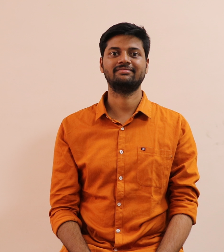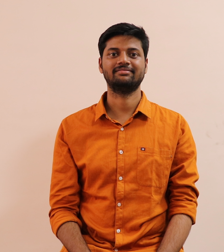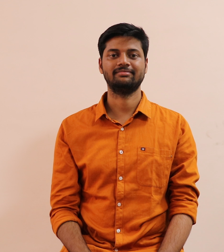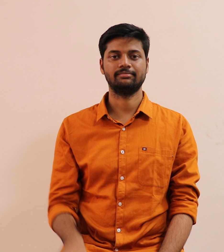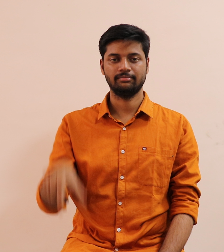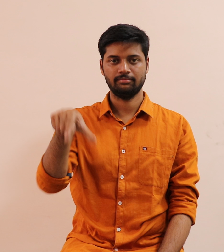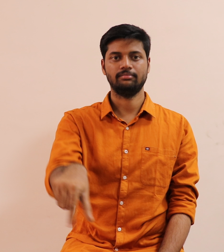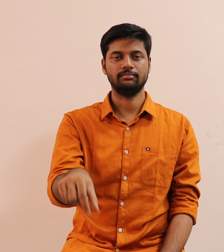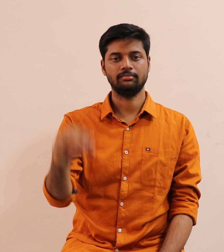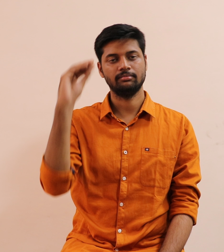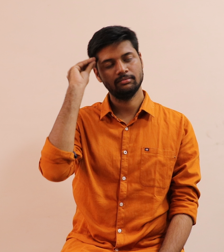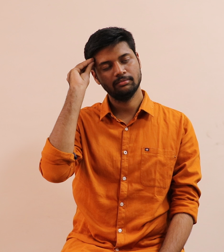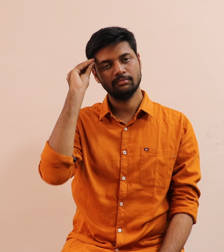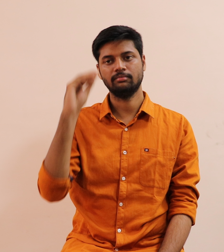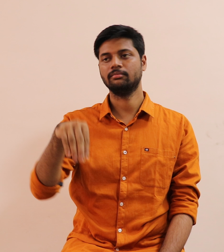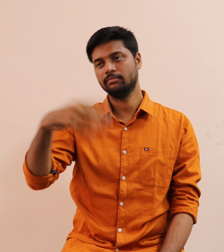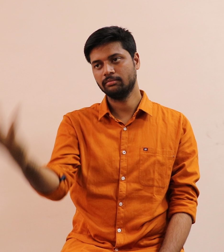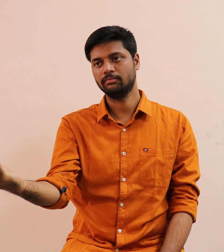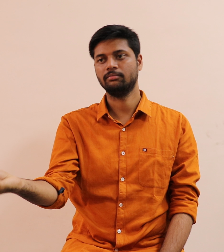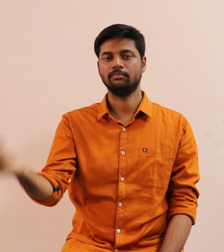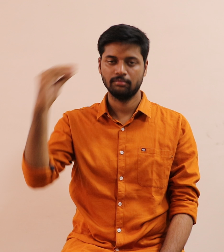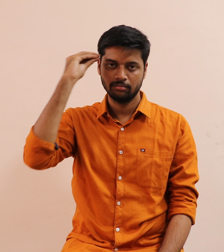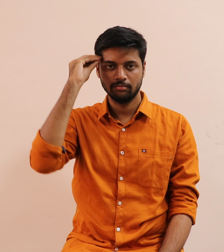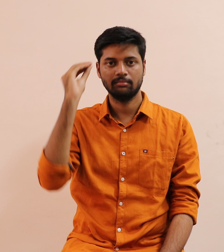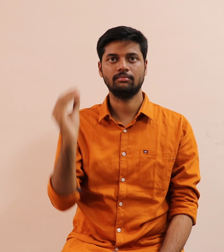i somehow got to know about it